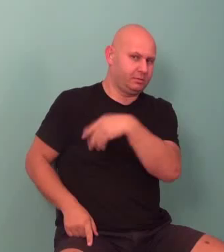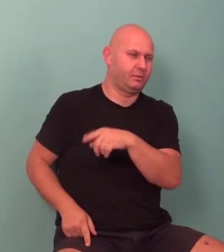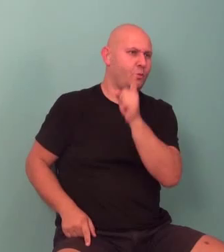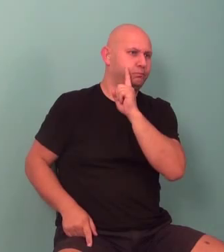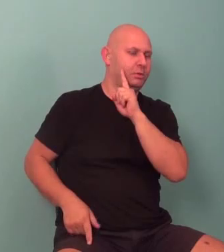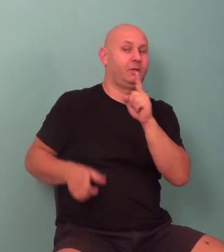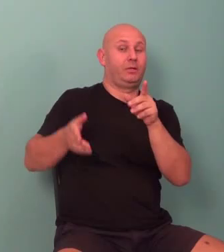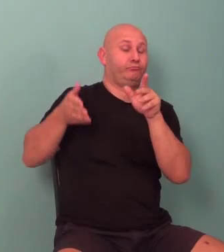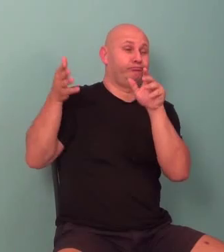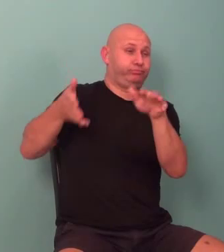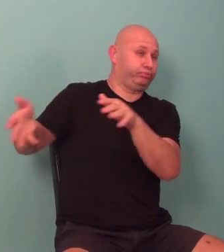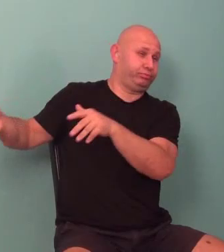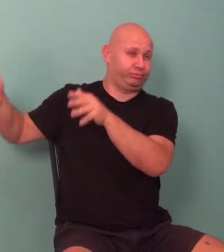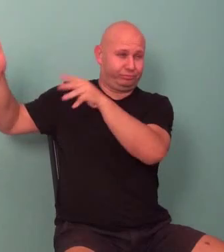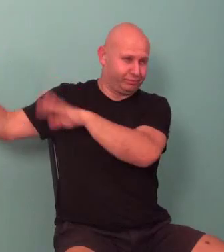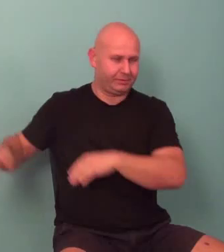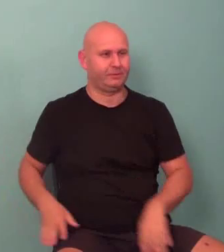Chłopiec szybko biegnie.